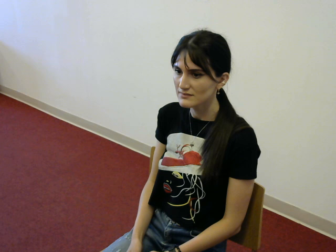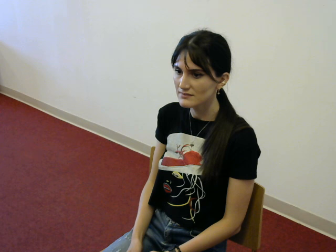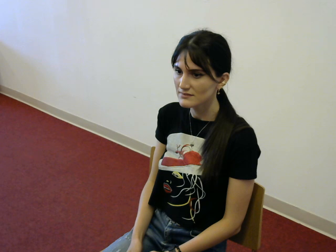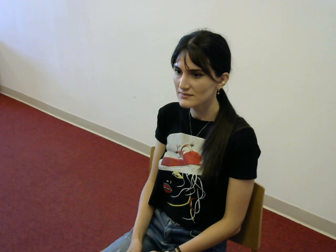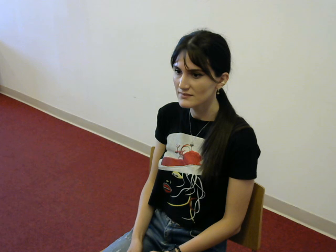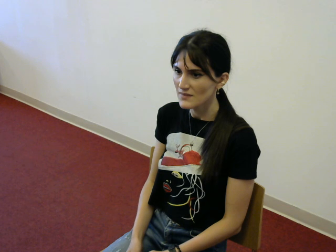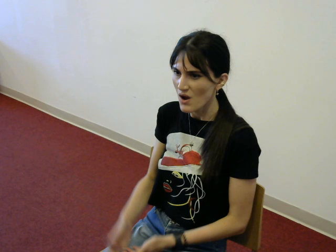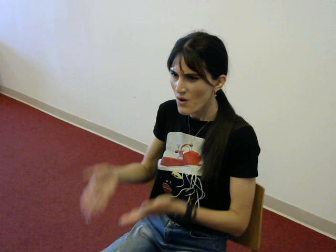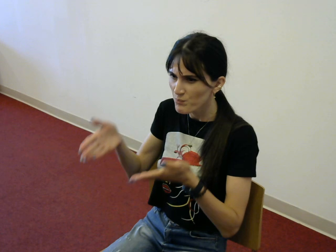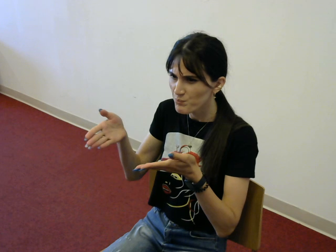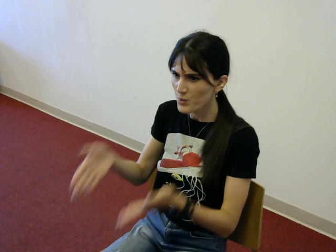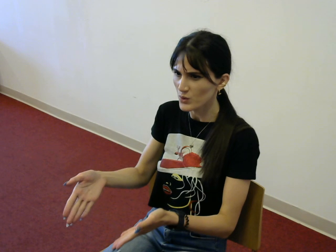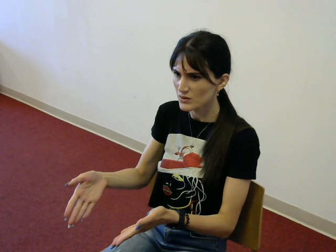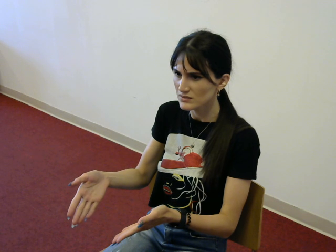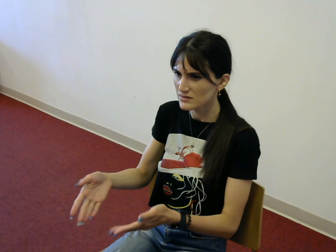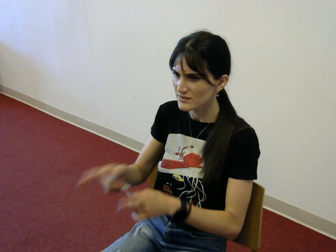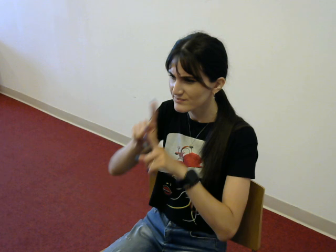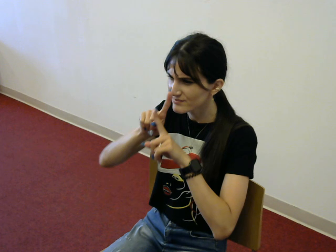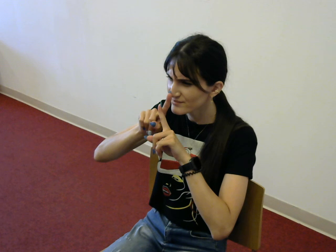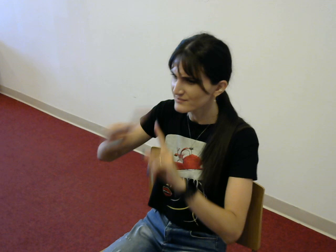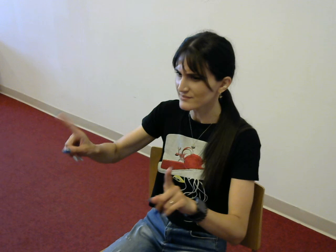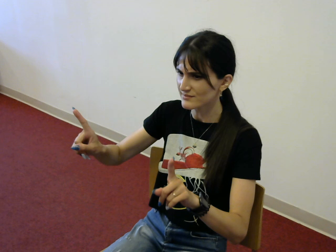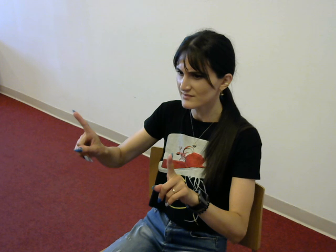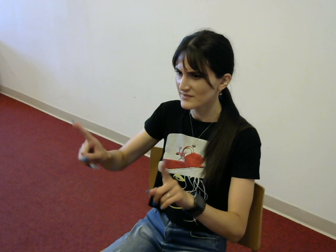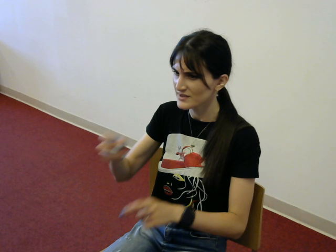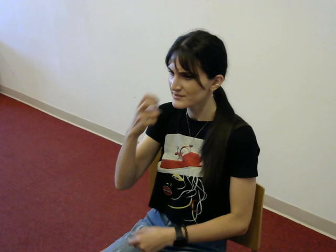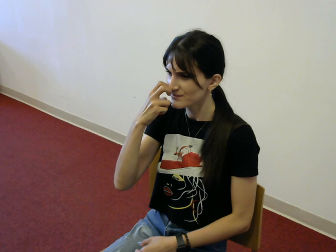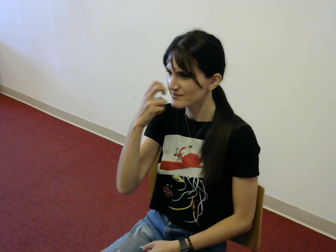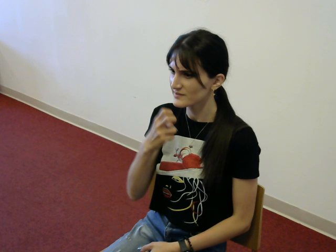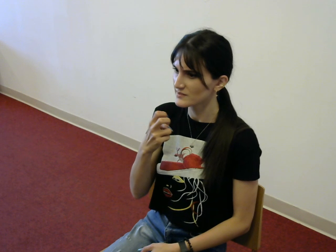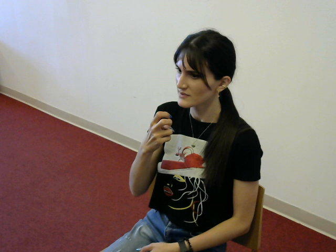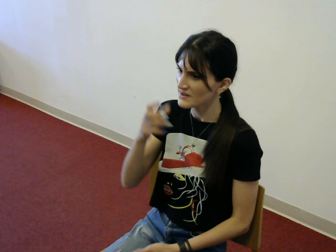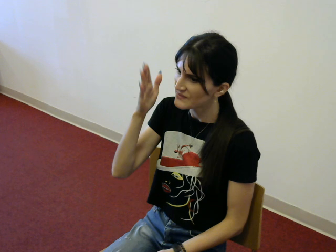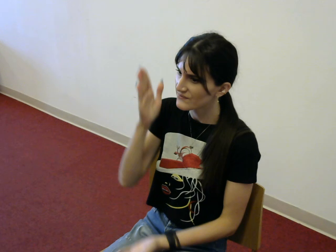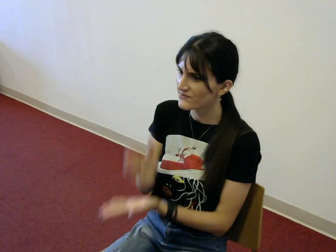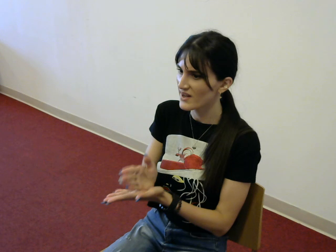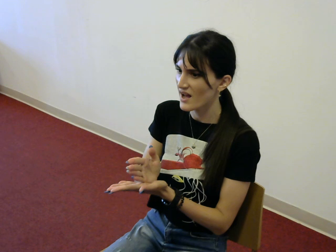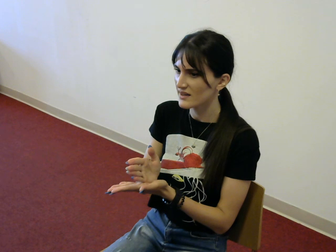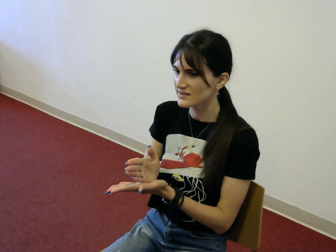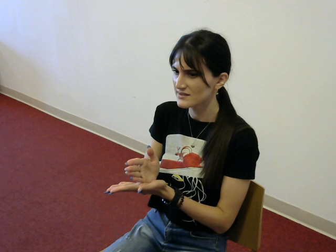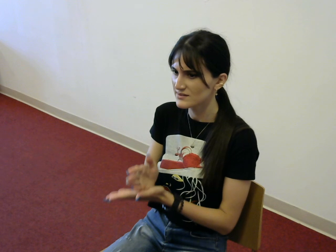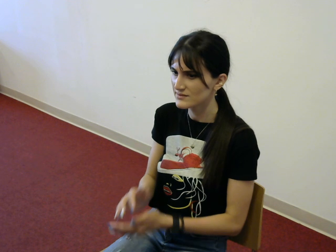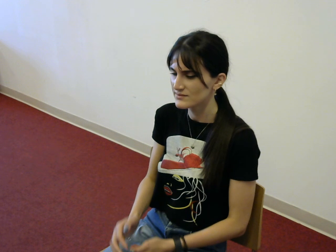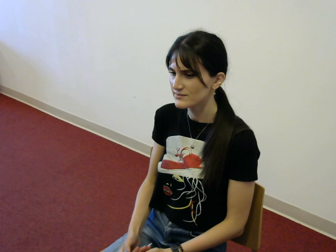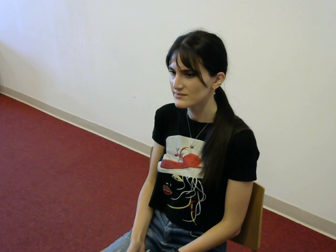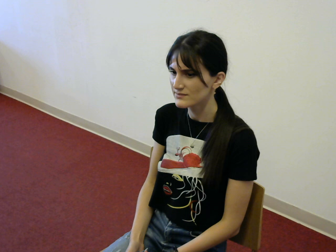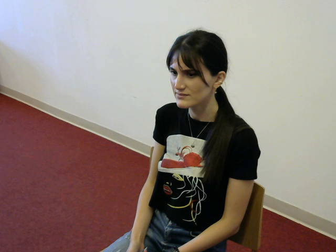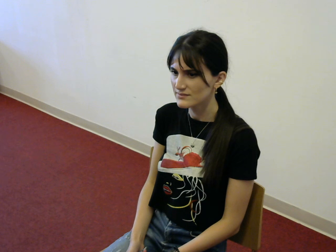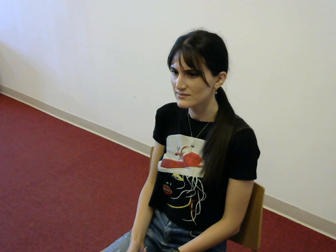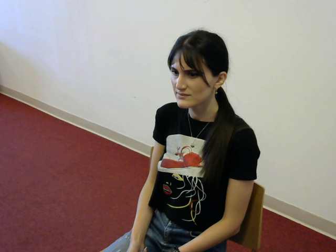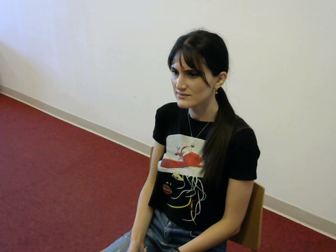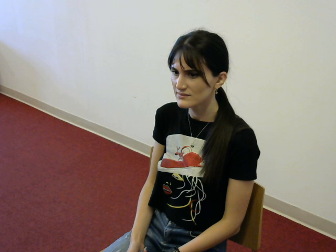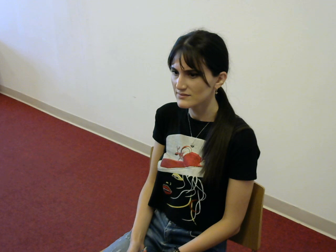Burda qəribə qoxu var